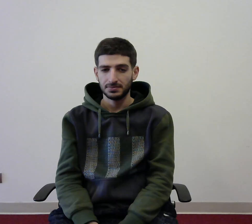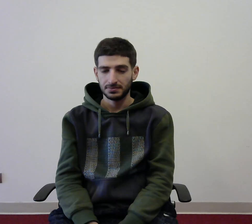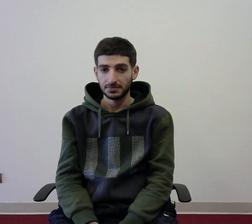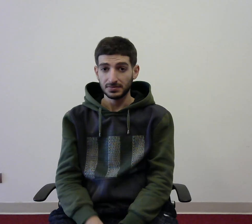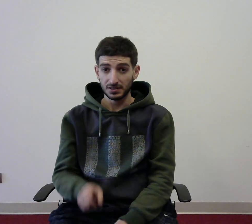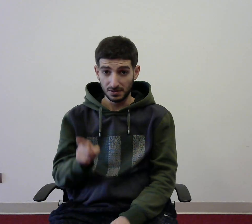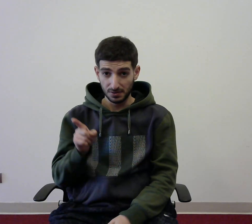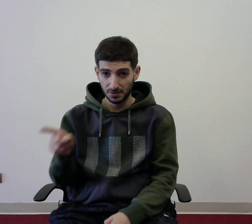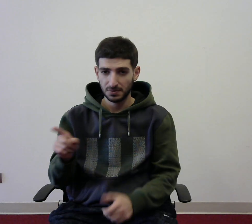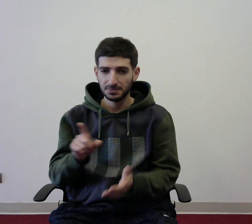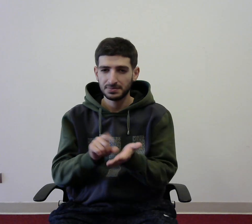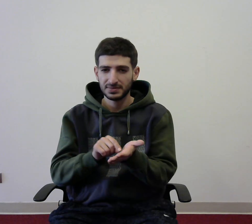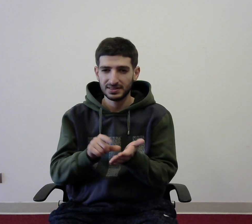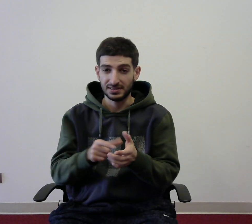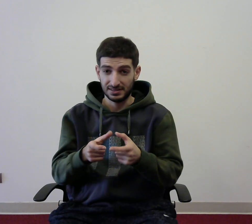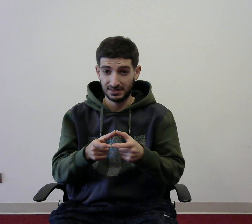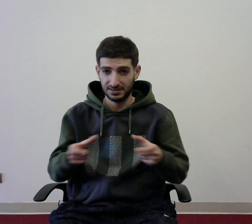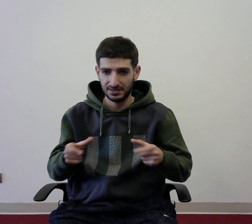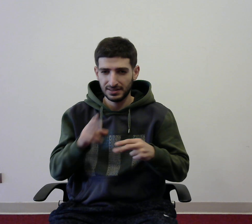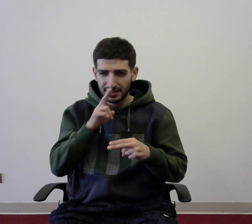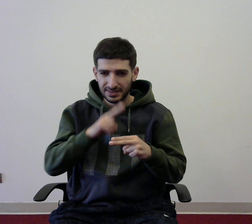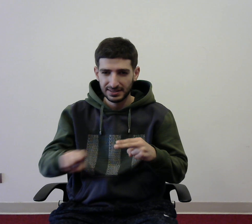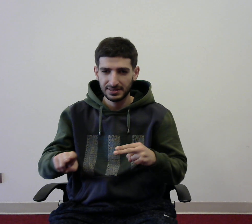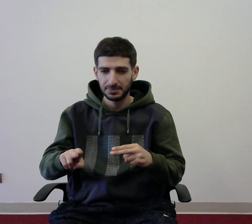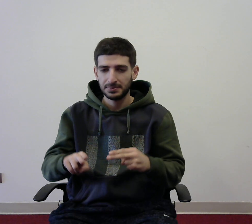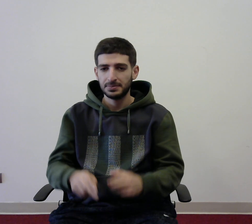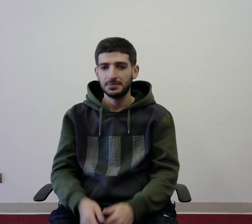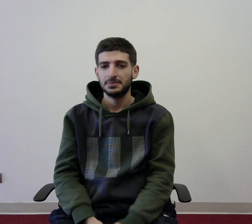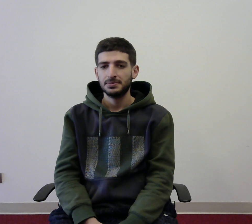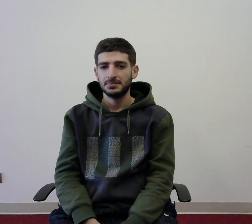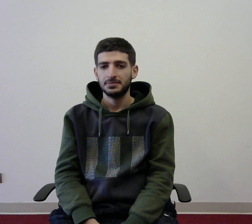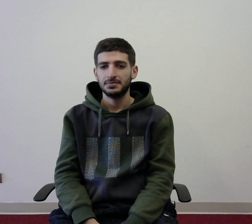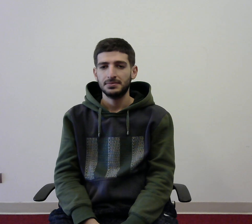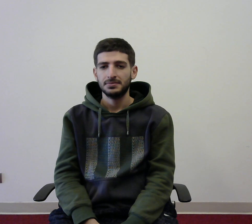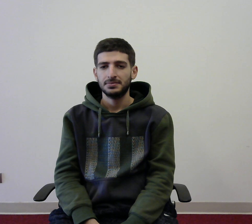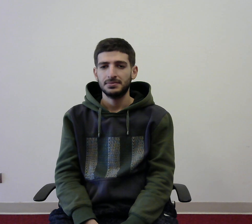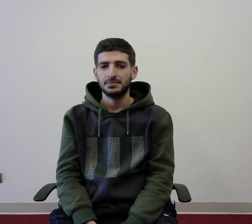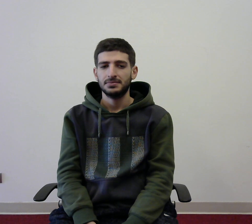O pensiya kartını itirib